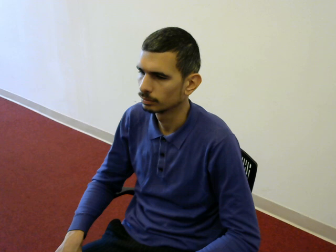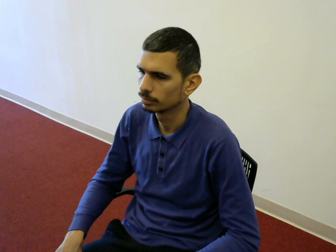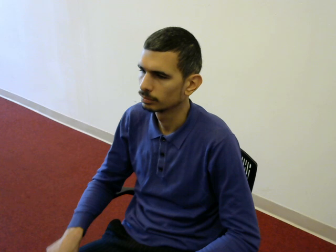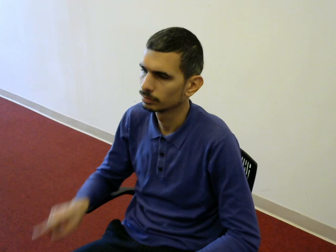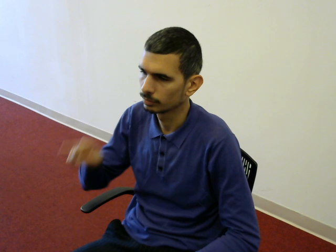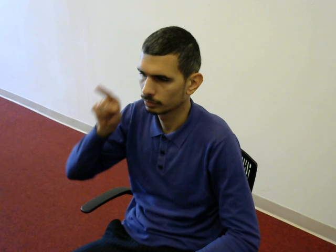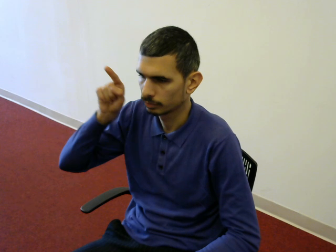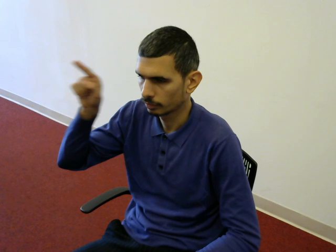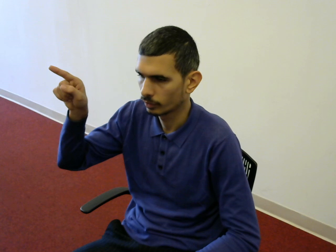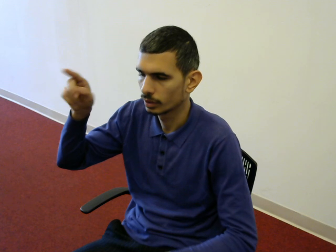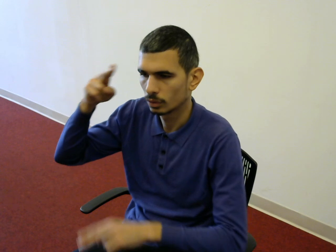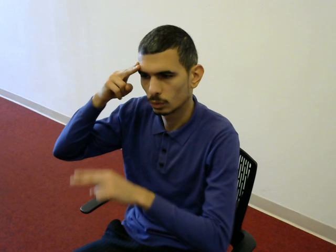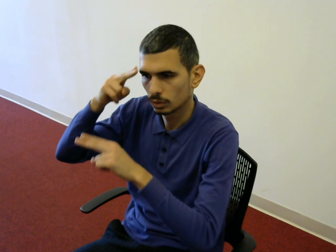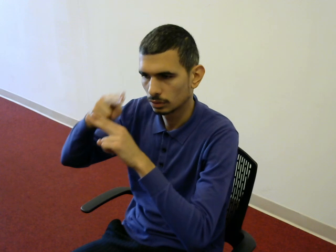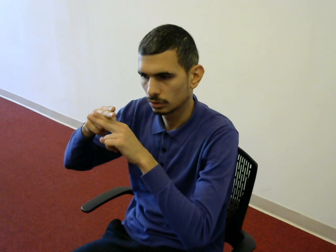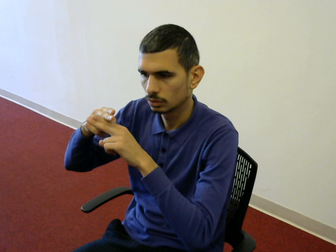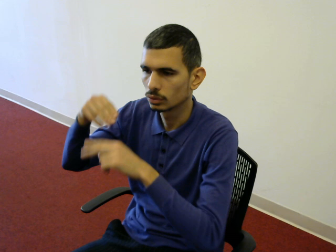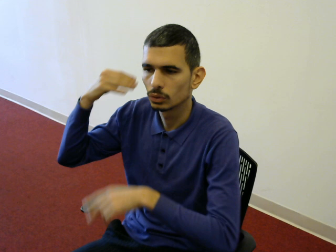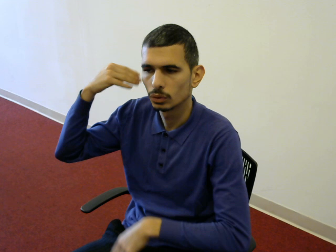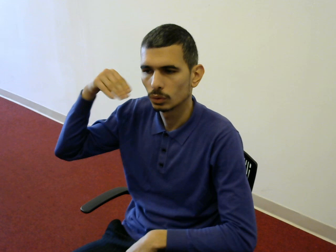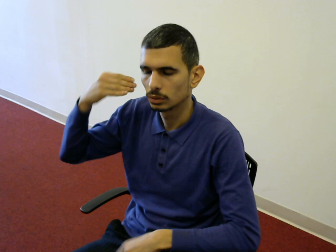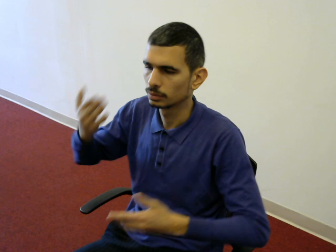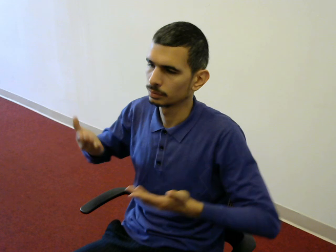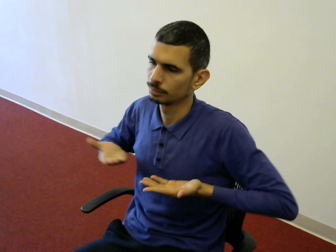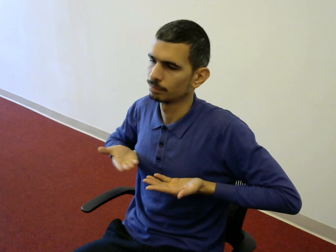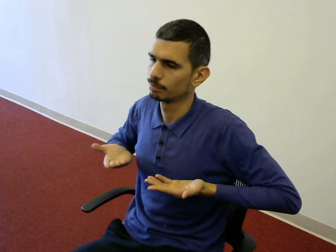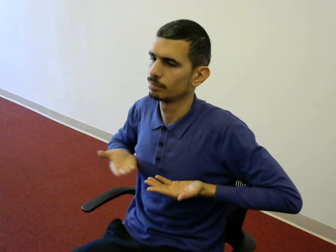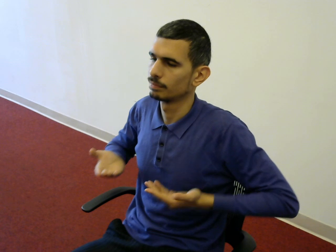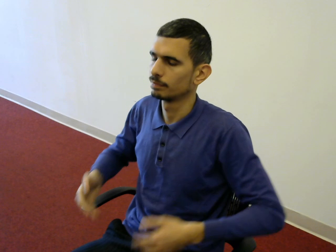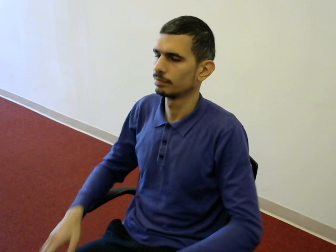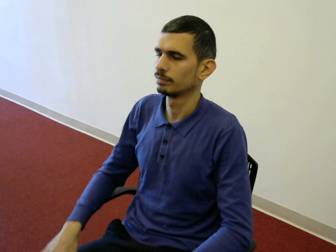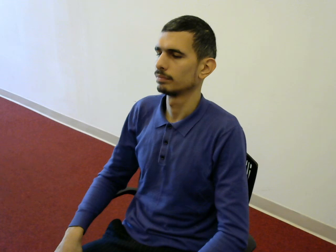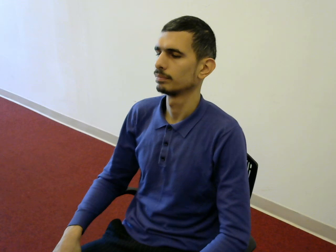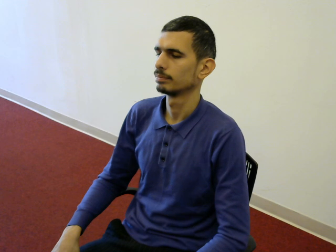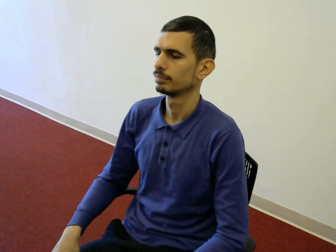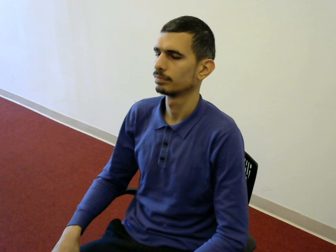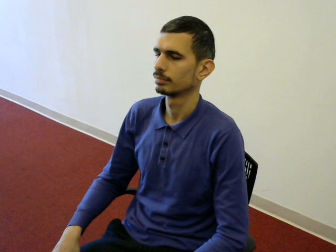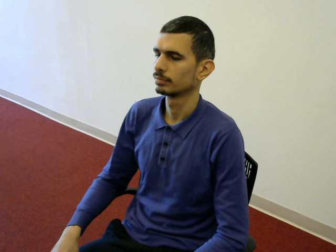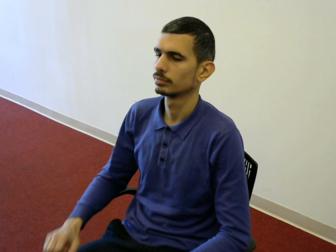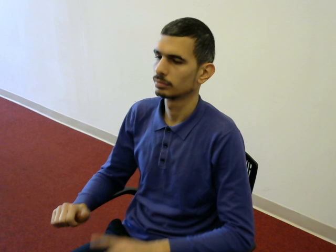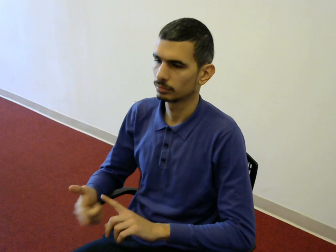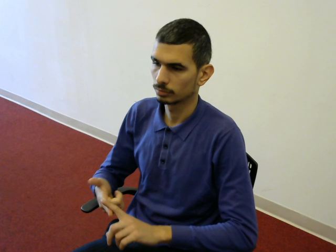Onun qardaşı Türkiyədə yaşayır